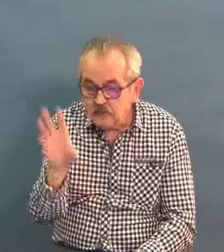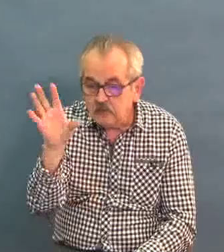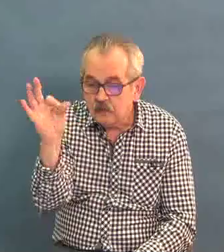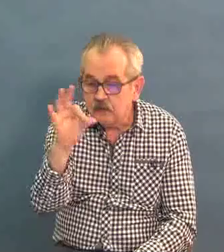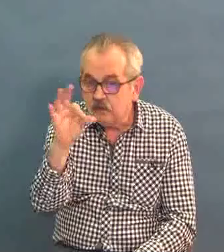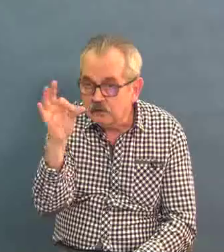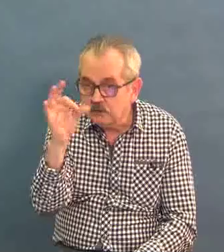Środa.